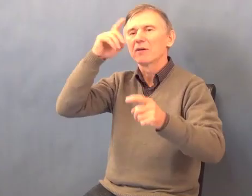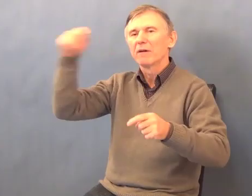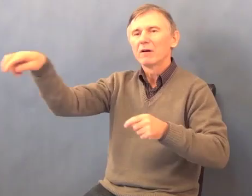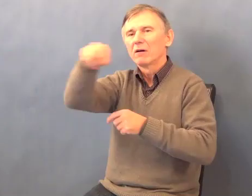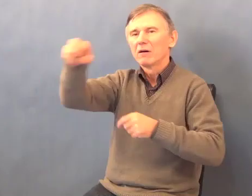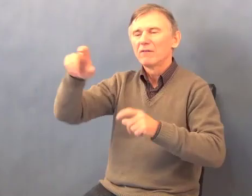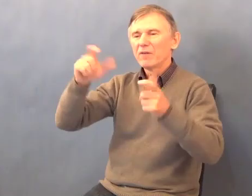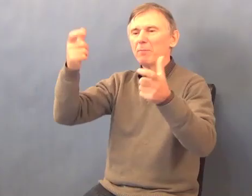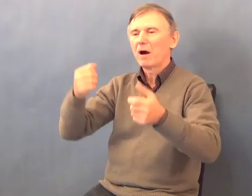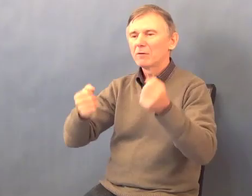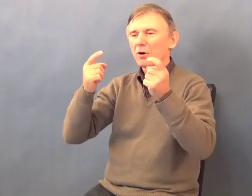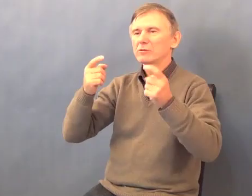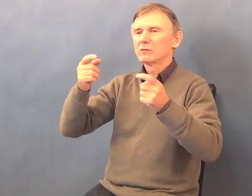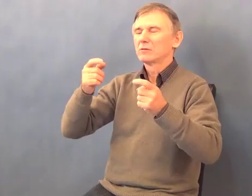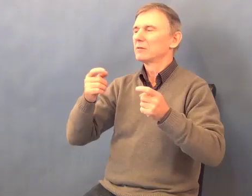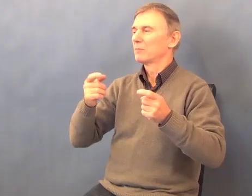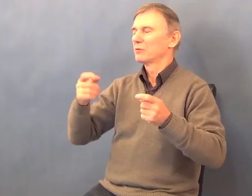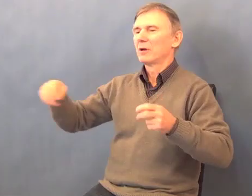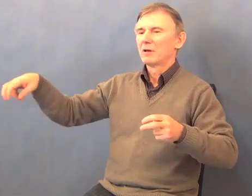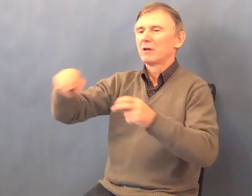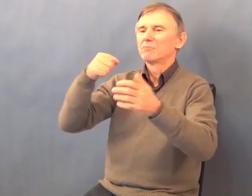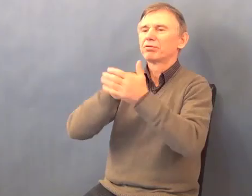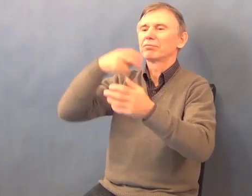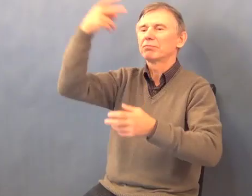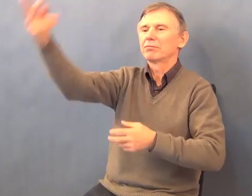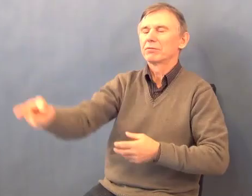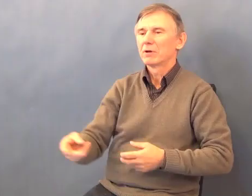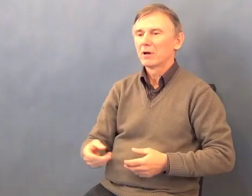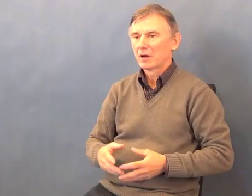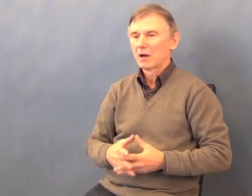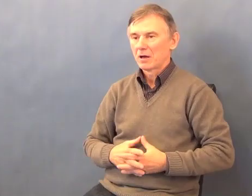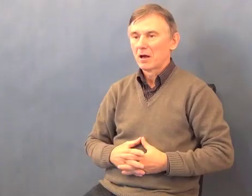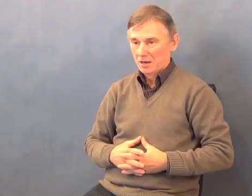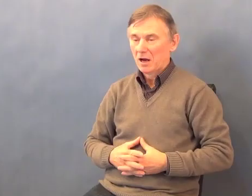Uprzedza, aby nie chodzić tą drogą, ponieważ można zderzyć się z pociągiem.